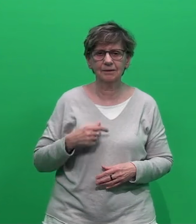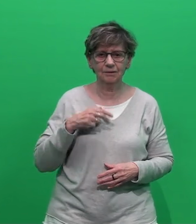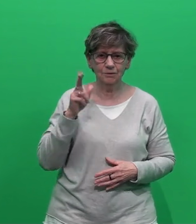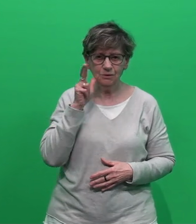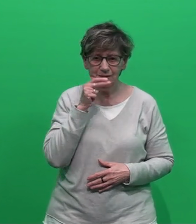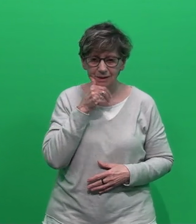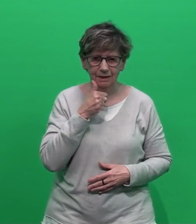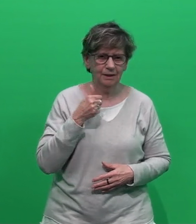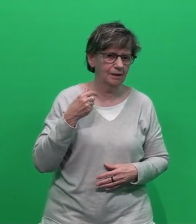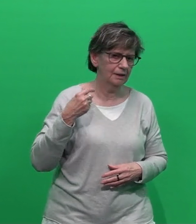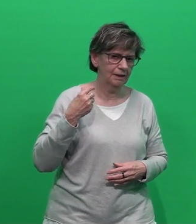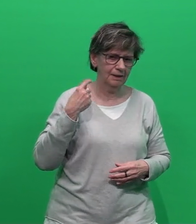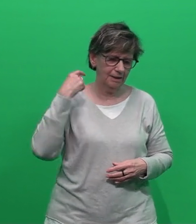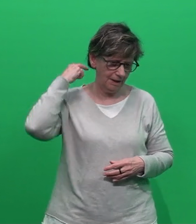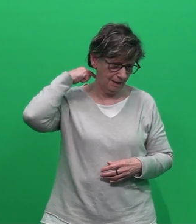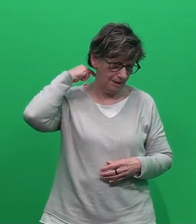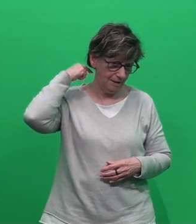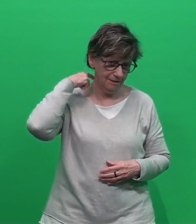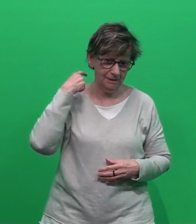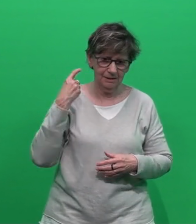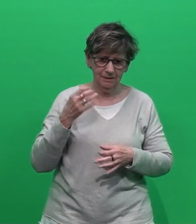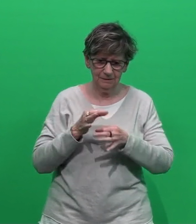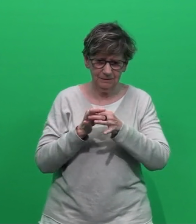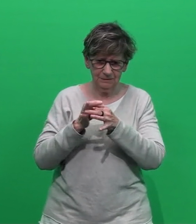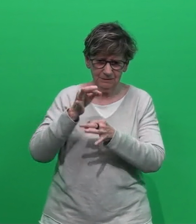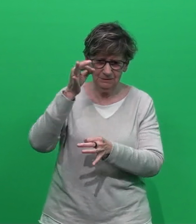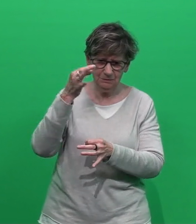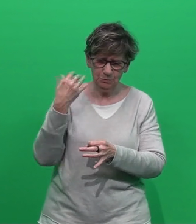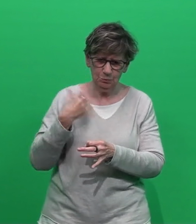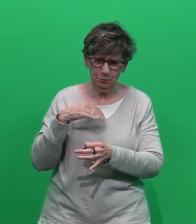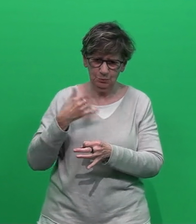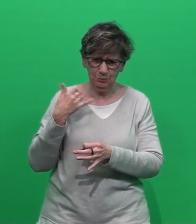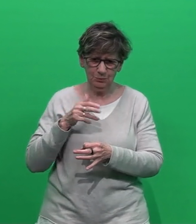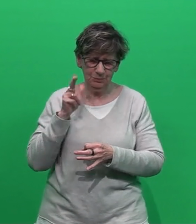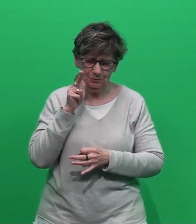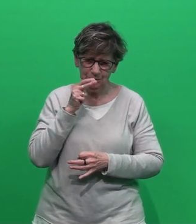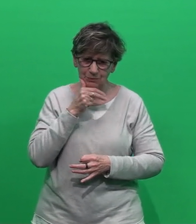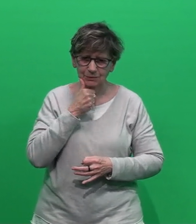Em fa mal al clatell, a les cervicals, sobretot a la columna, em fa bastant de mal.